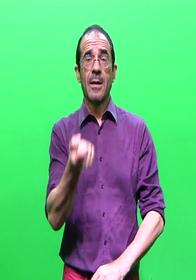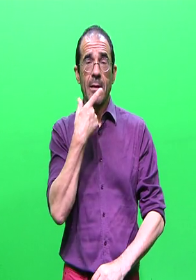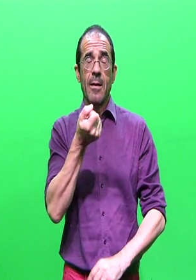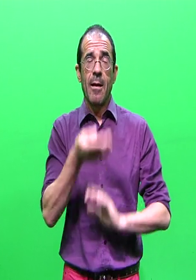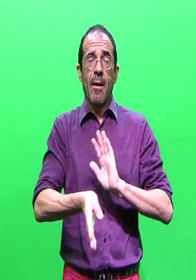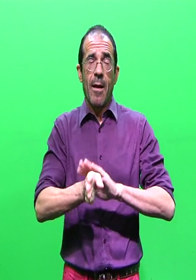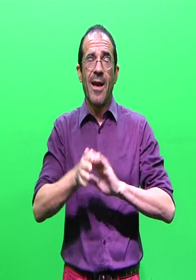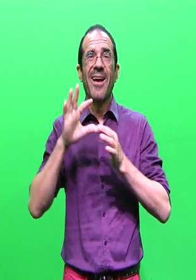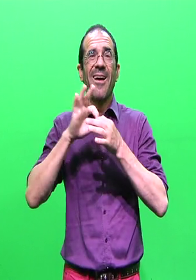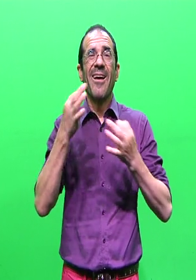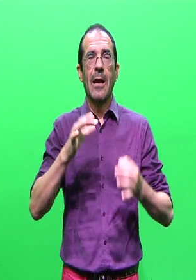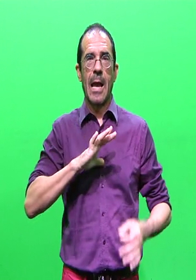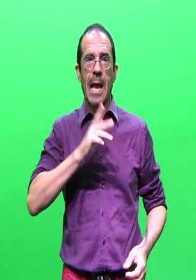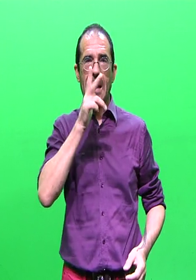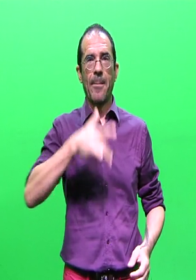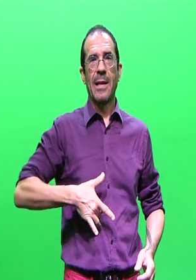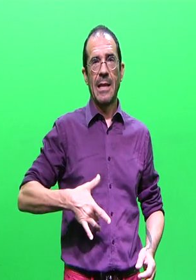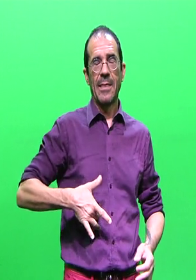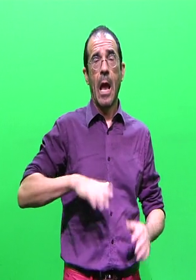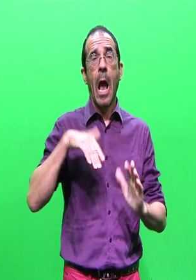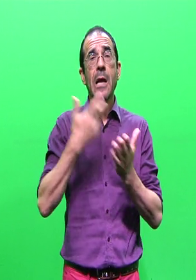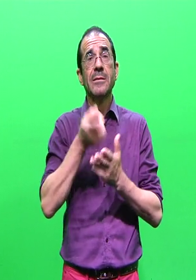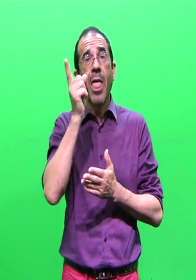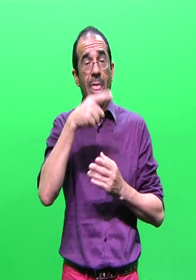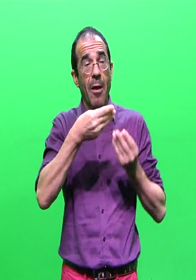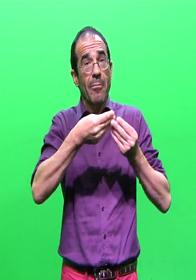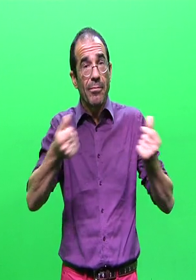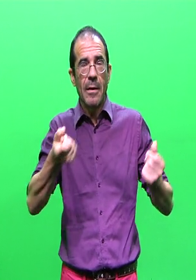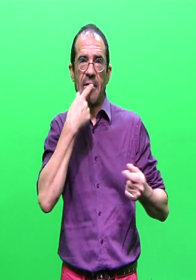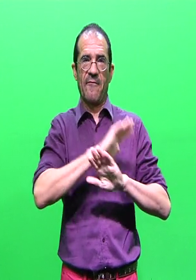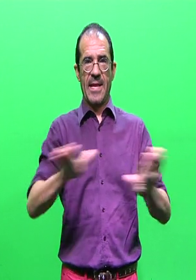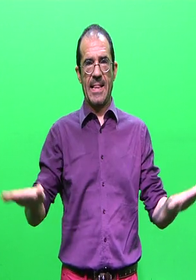Prenc pastilles per l'hepatitis, fins que em desaparegui.